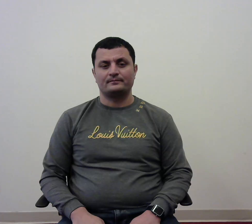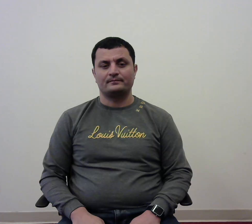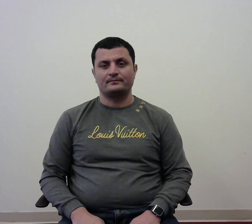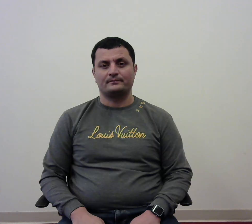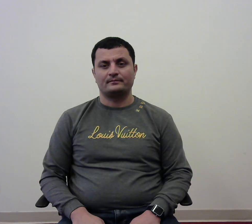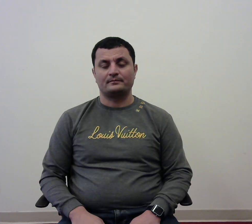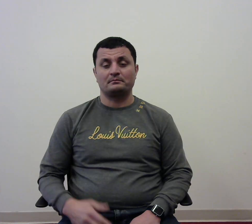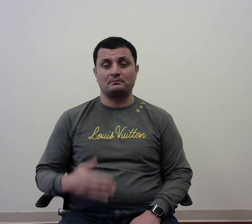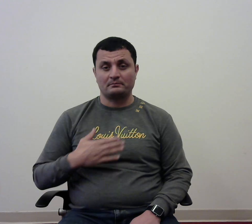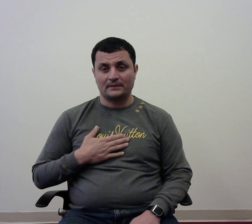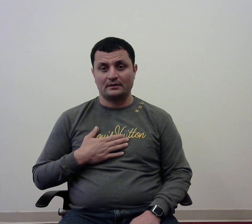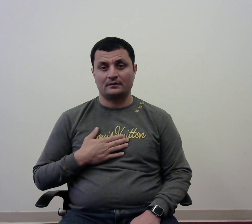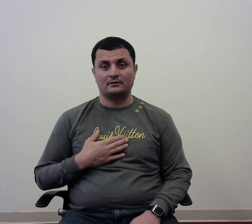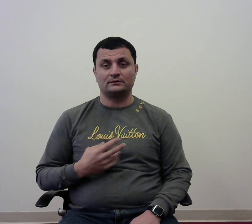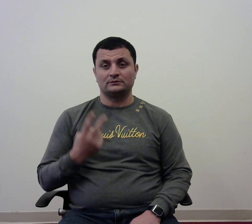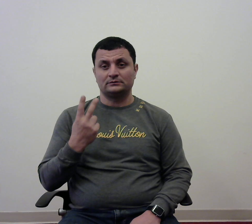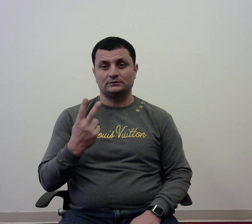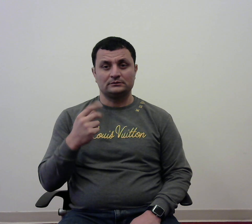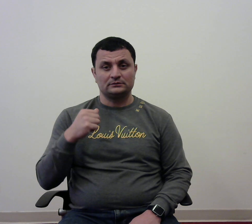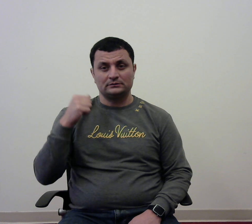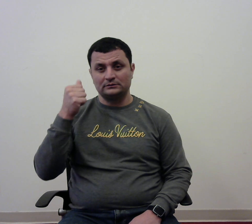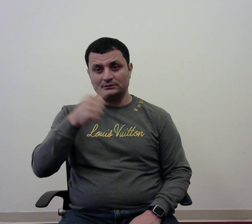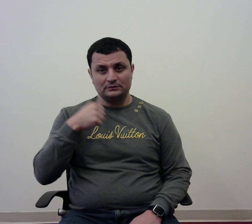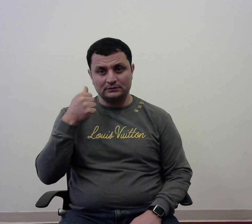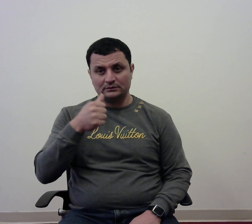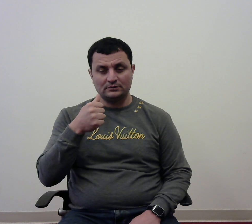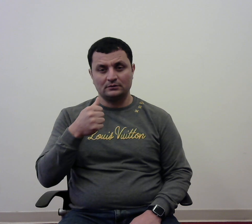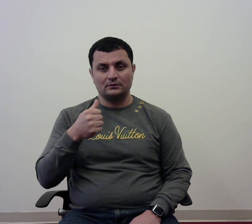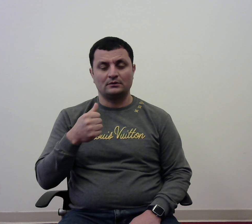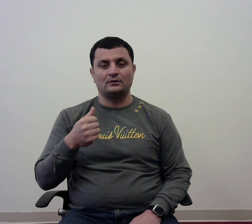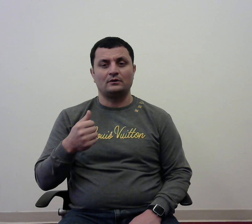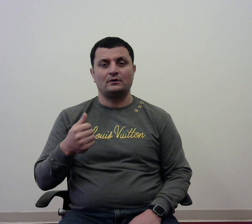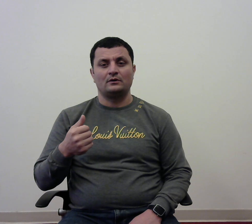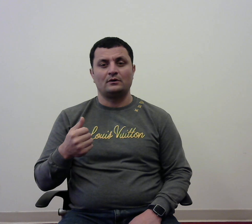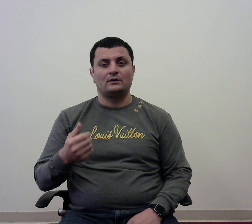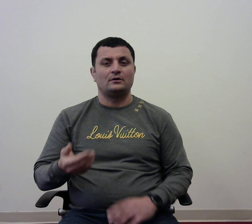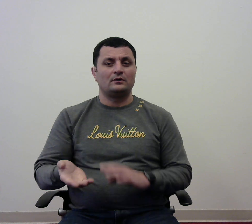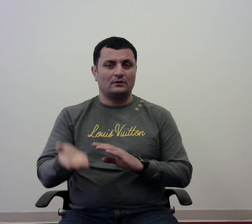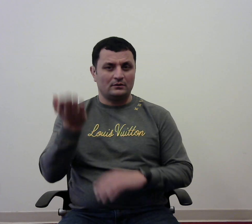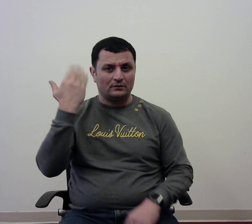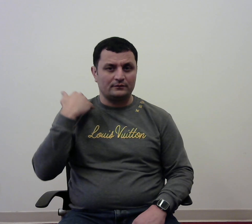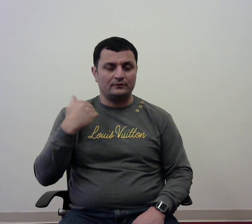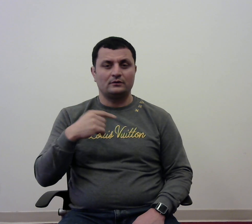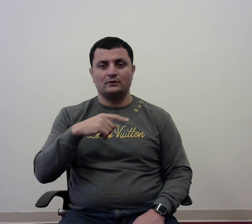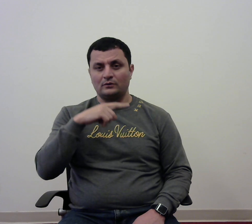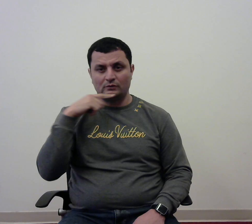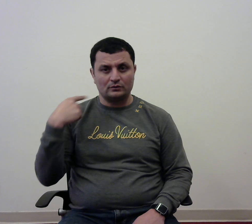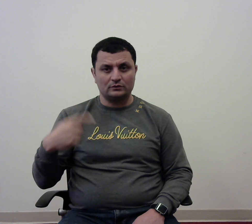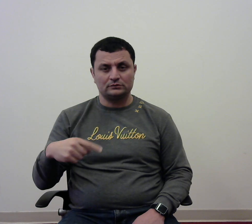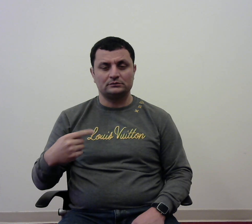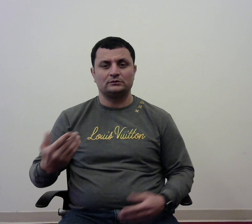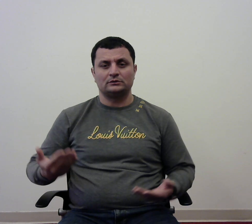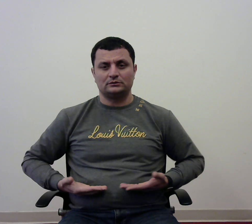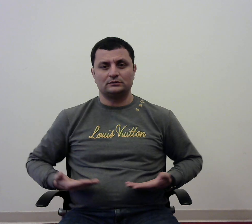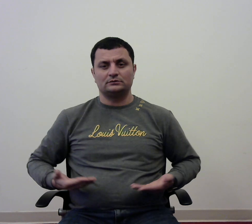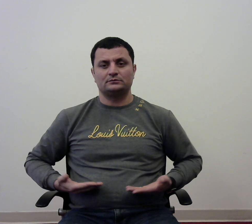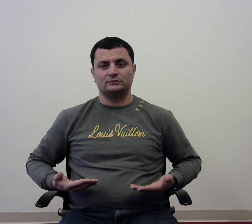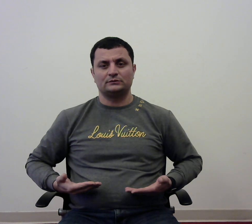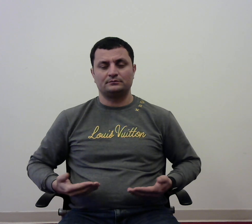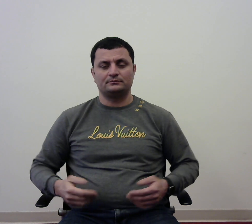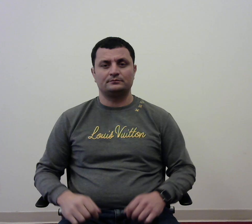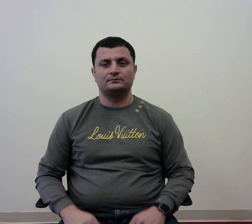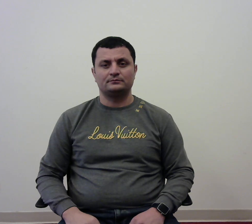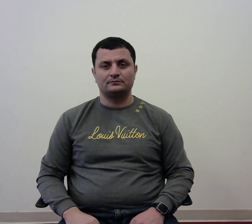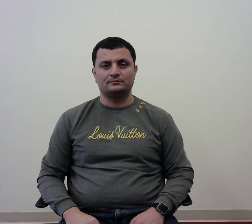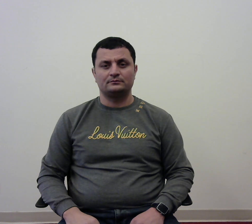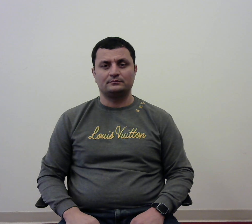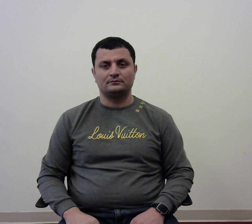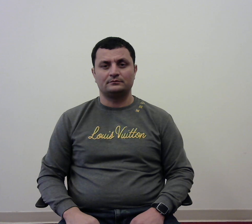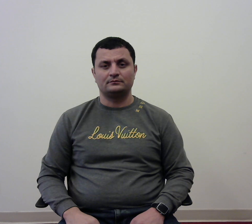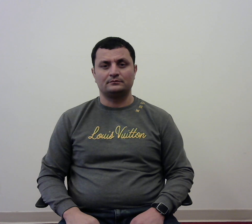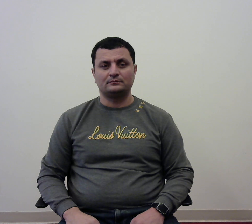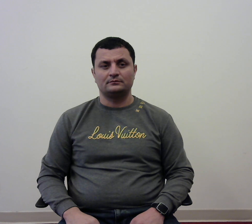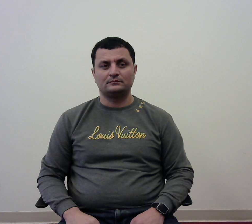Mən iki il öncə Rusiyada yaşayırdım